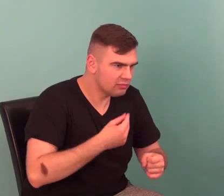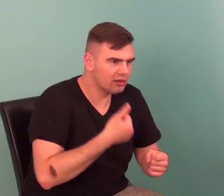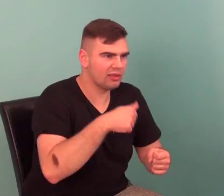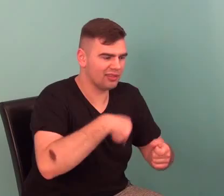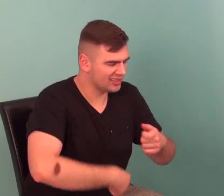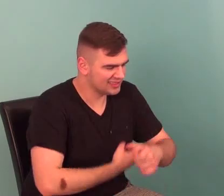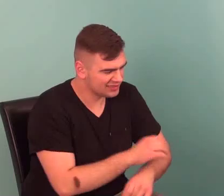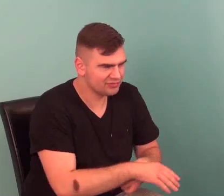Wyjmuje to i wrzuca.